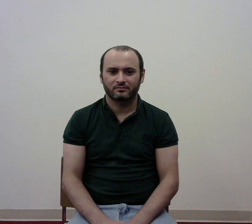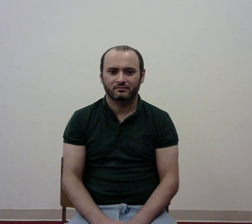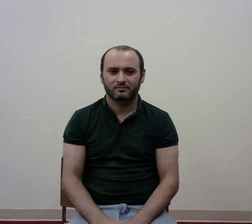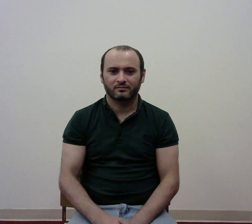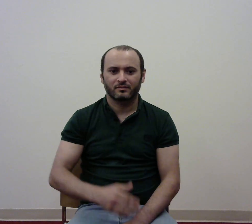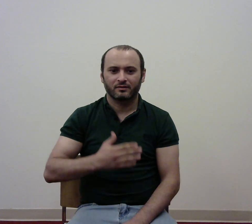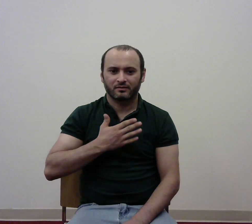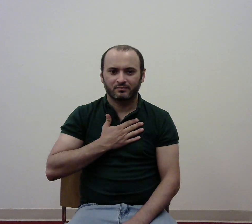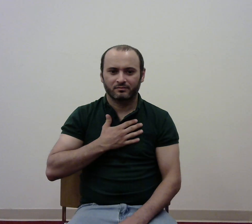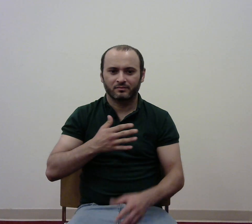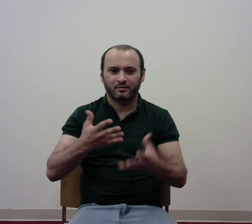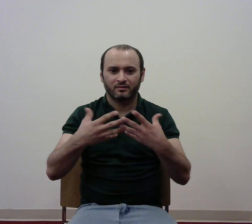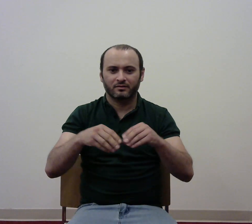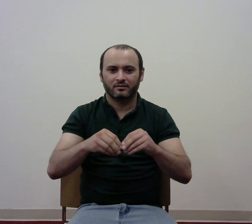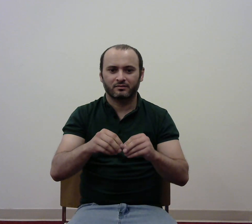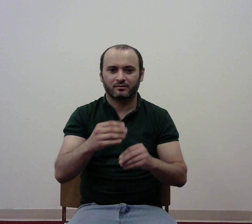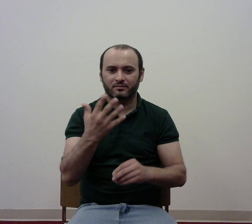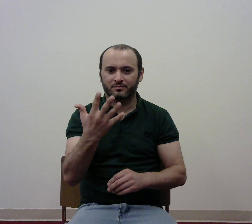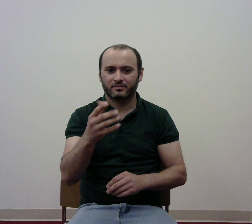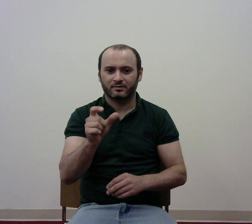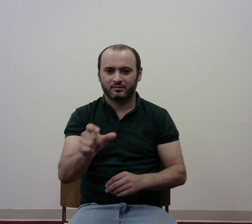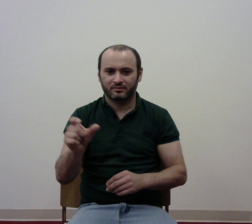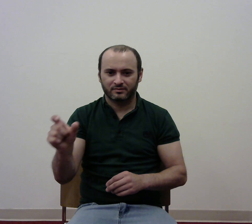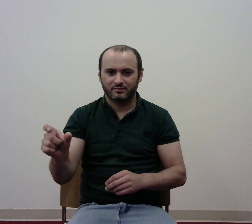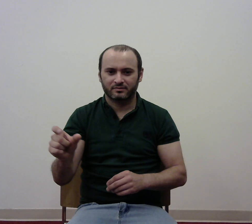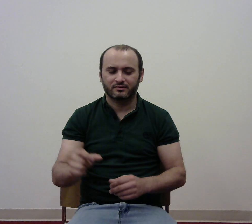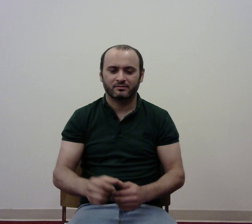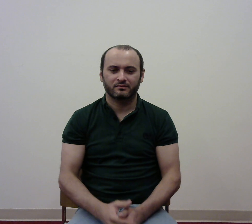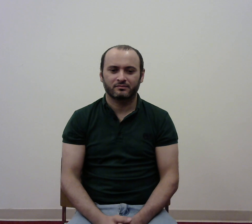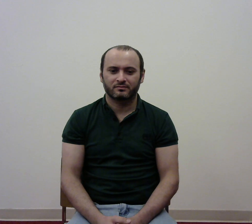Biz ailədə 5 nəfərik